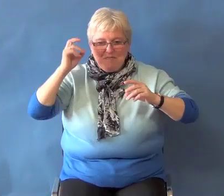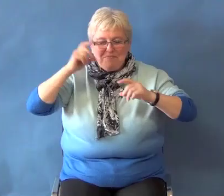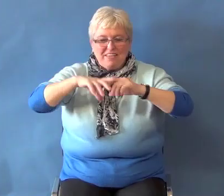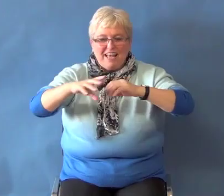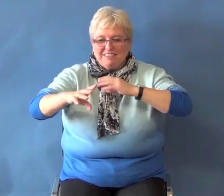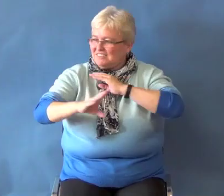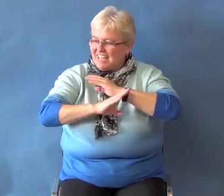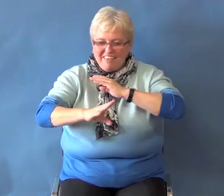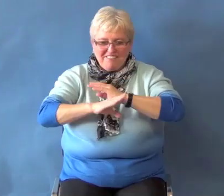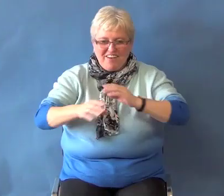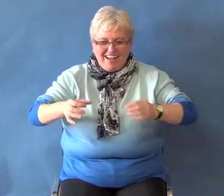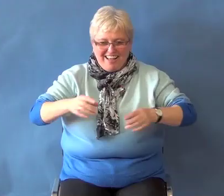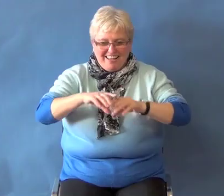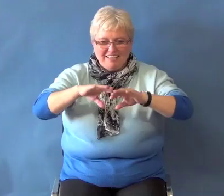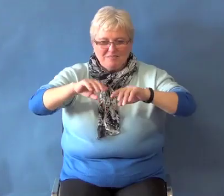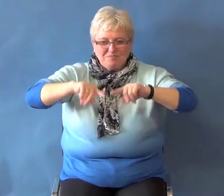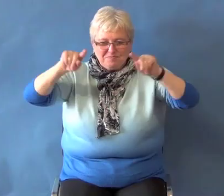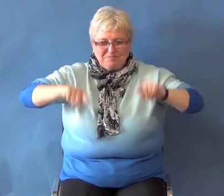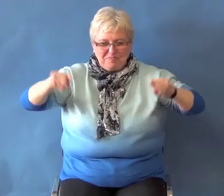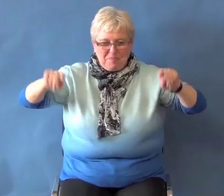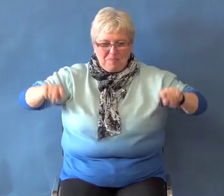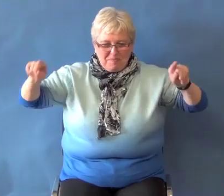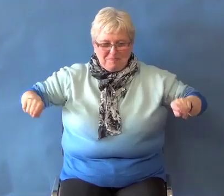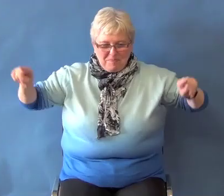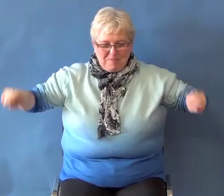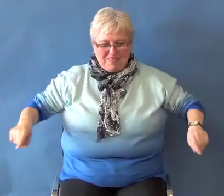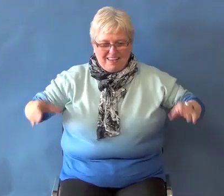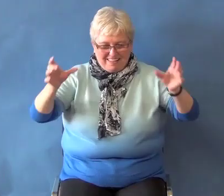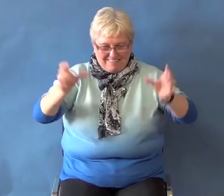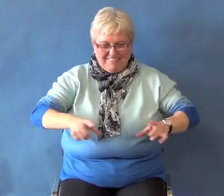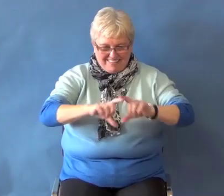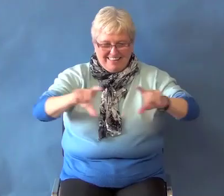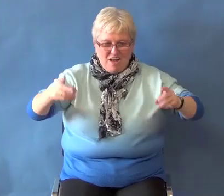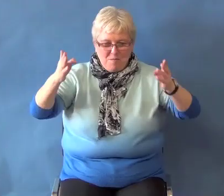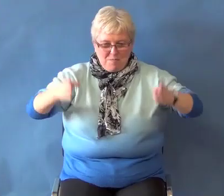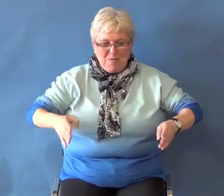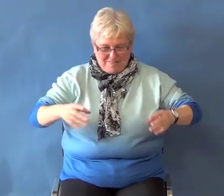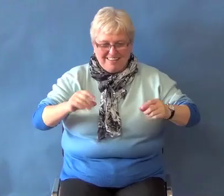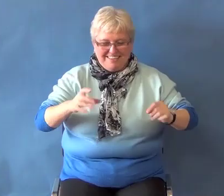Jest drewniany płot.